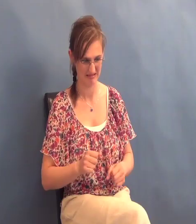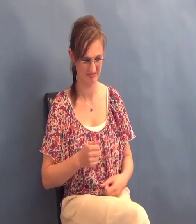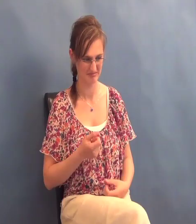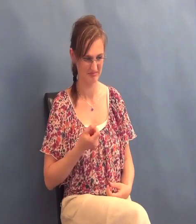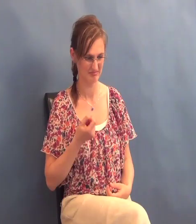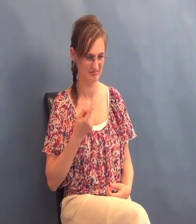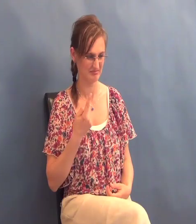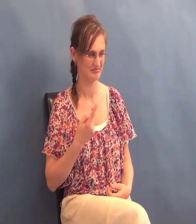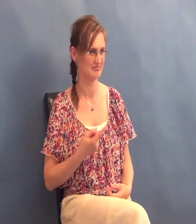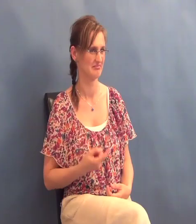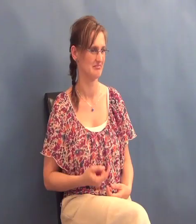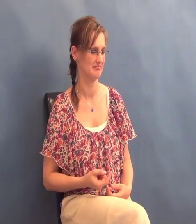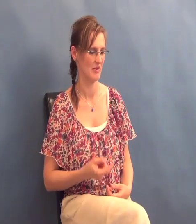Dziwne.